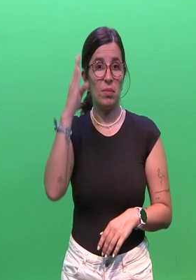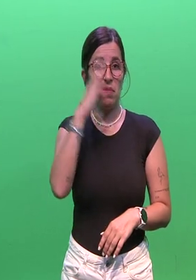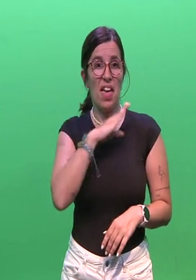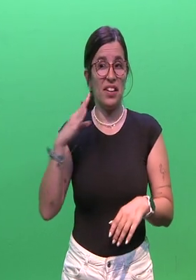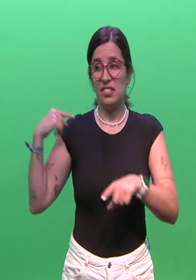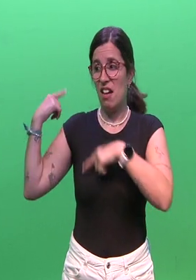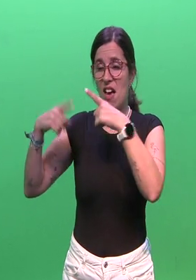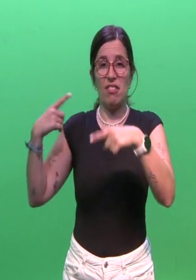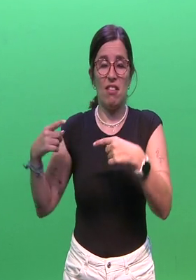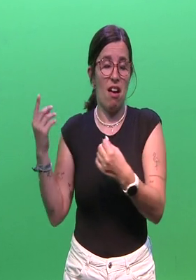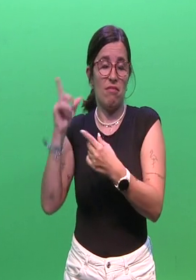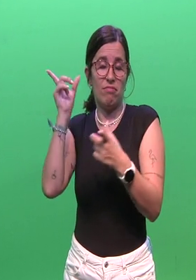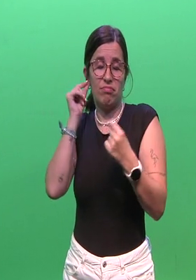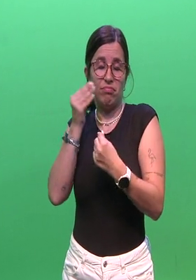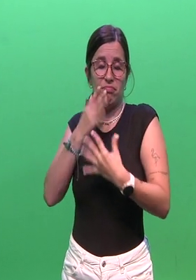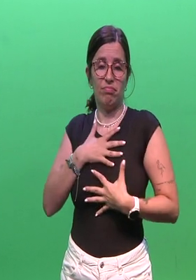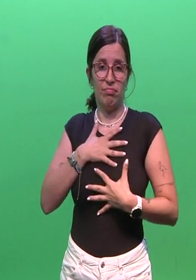És hereditari, els meus pares són sords i m'ho han passat.